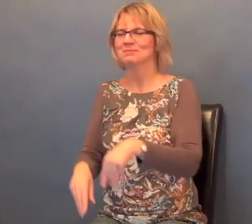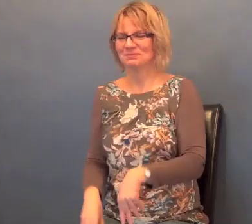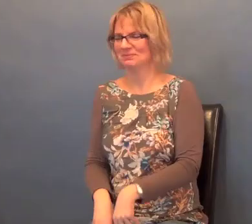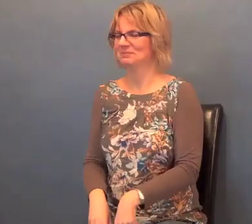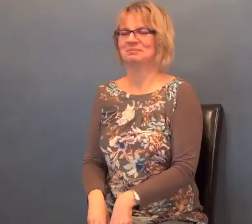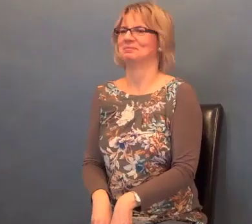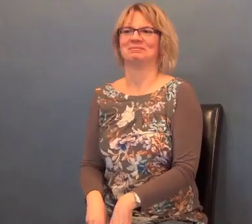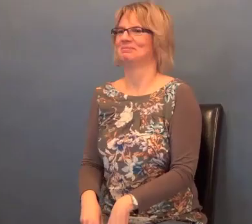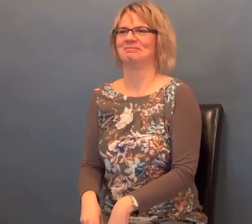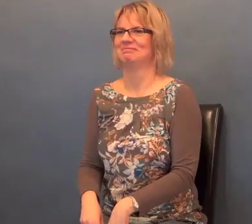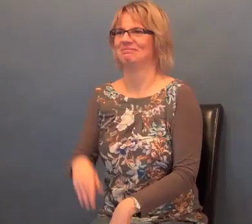Nie, nie.